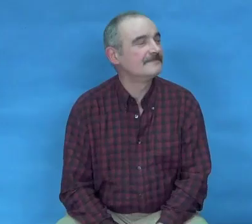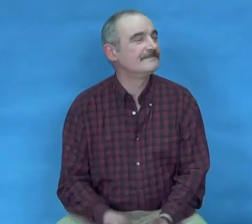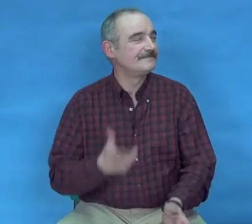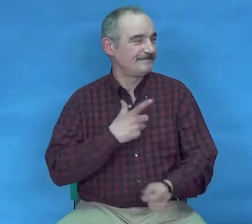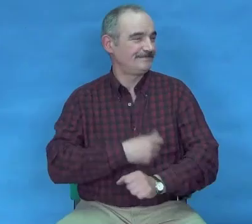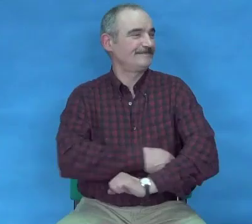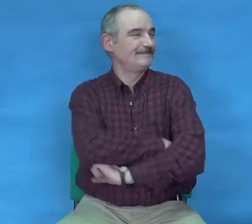Aha.